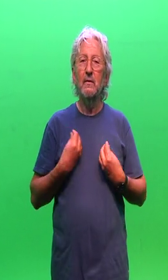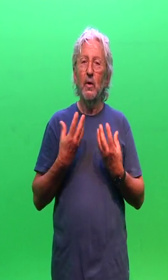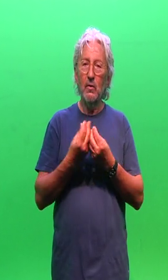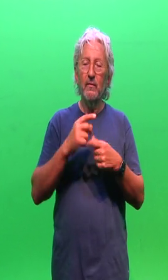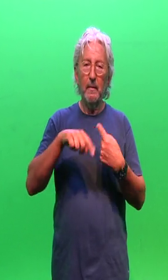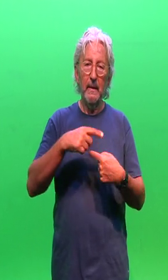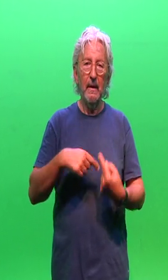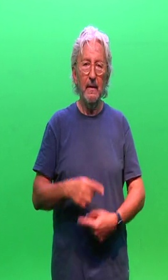Visc amb la família.